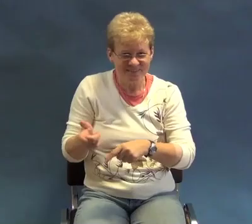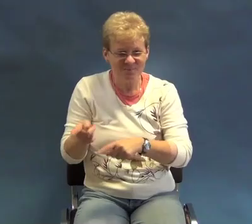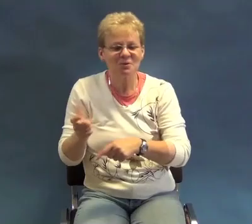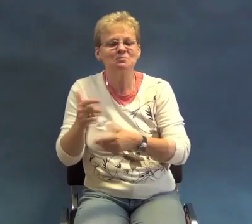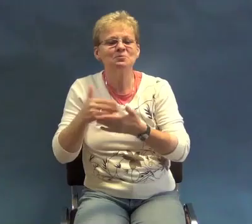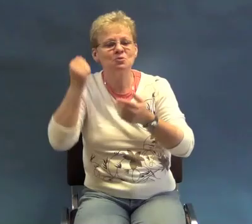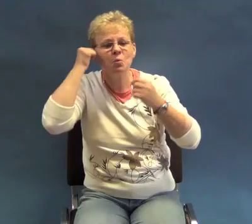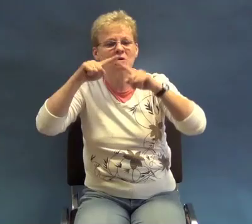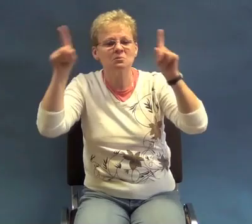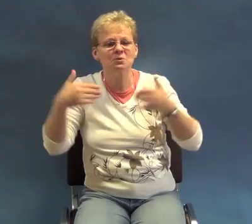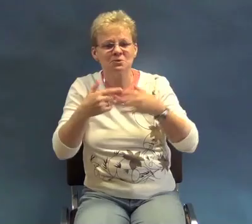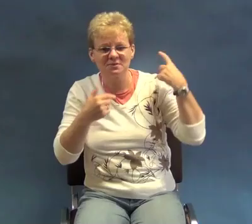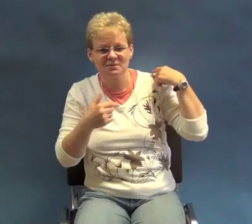Do czego była potrzebna ta szyba, która była na plecach Charliego Chaplina?